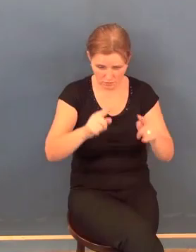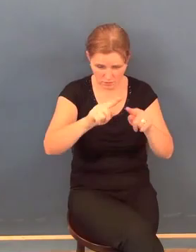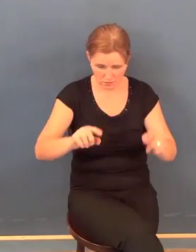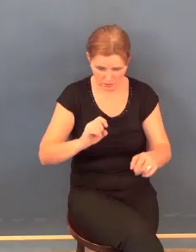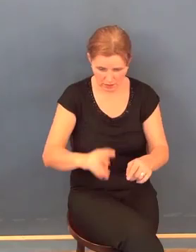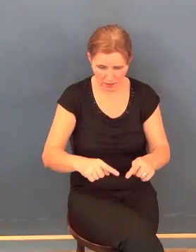Trójkątny znak, tak.